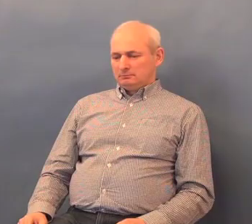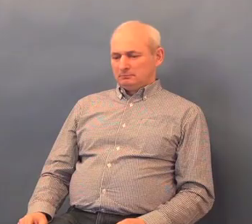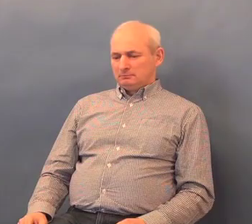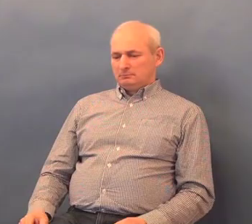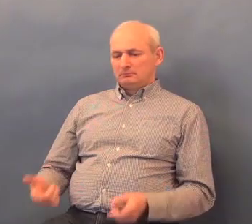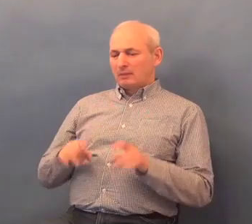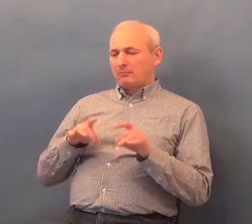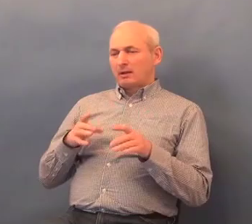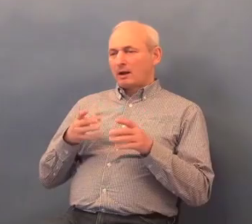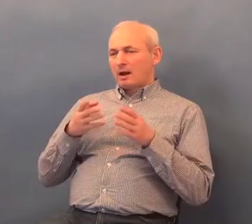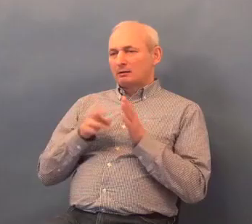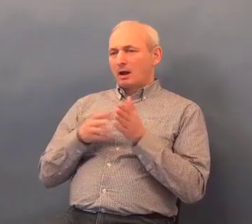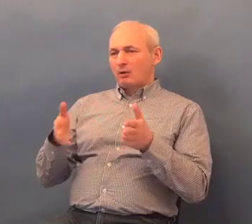Nie biegać na ulicy.